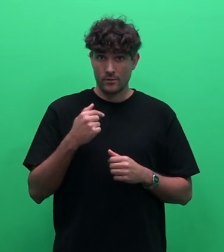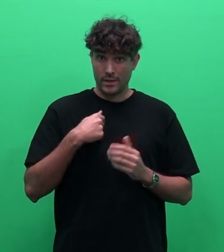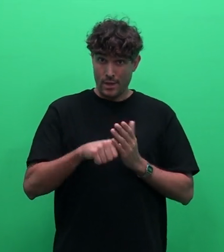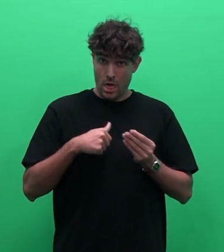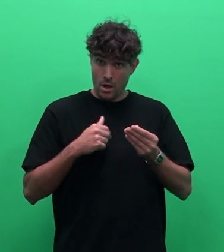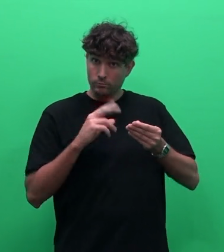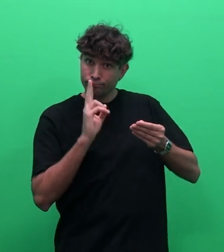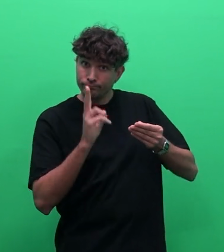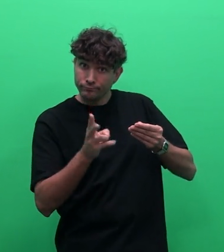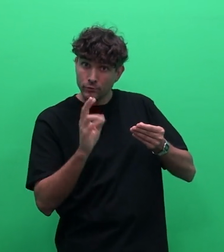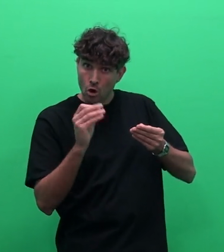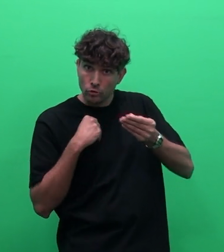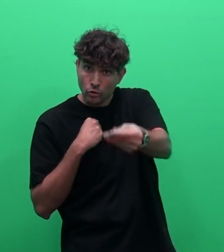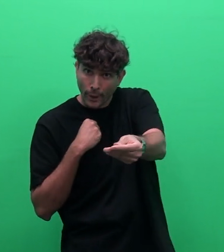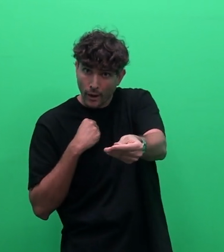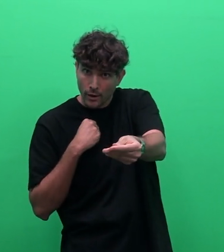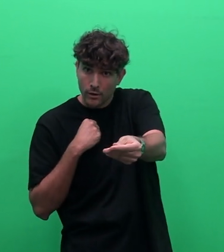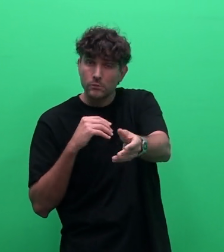Et dic el número de DNI o te'l dono?